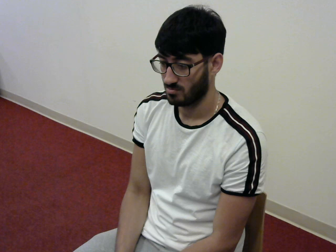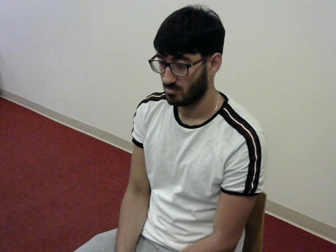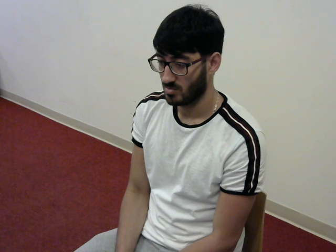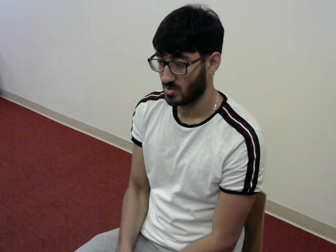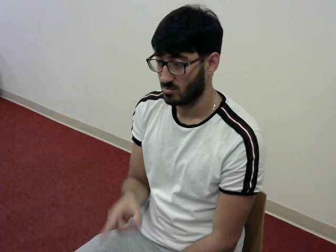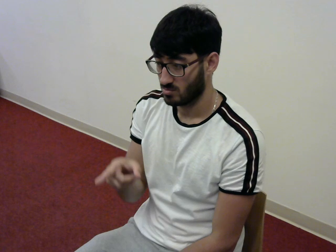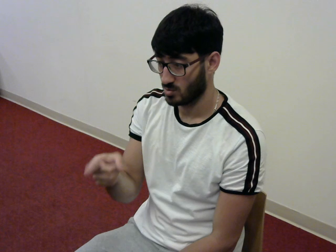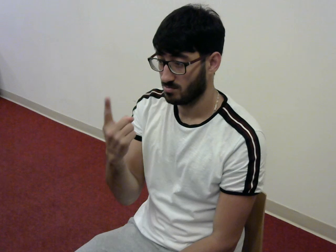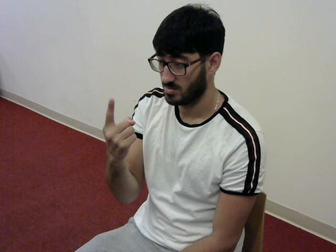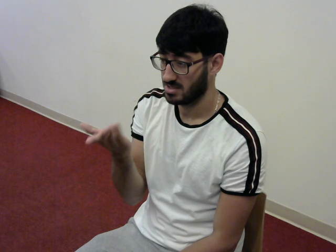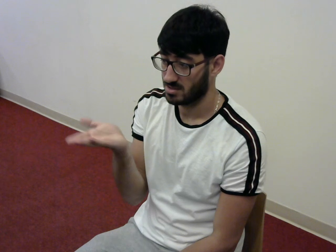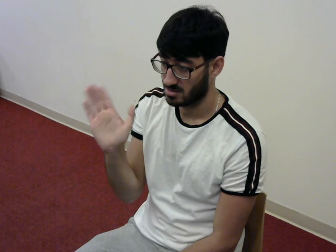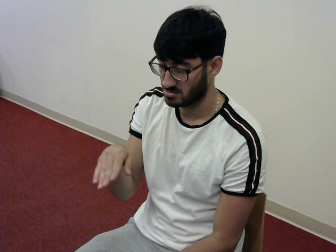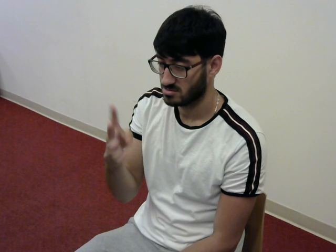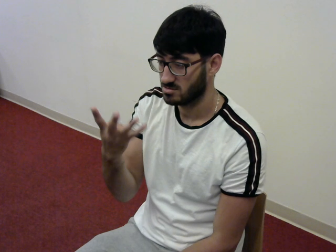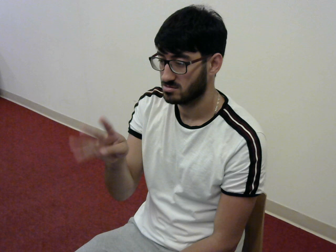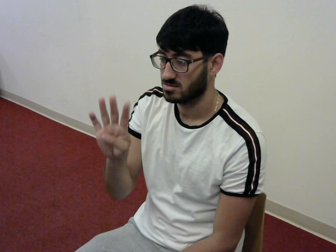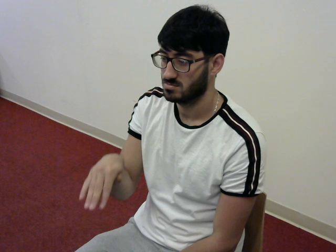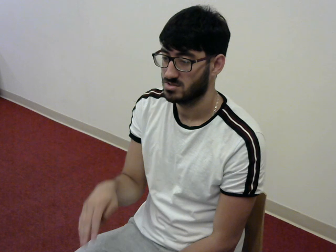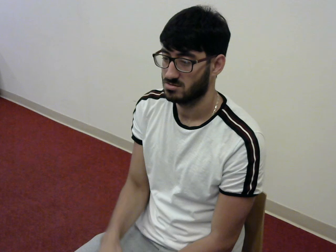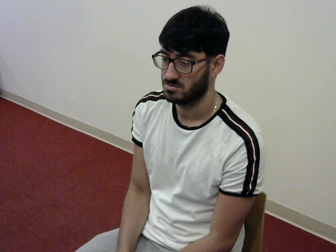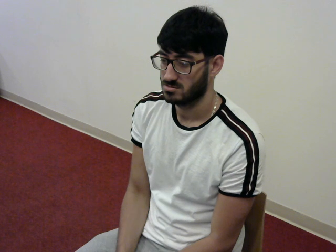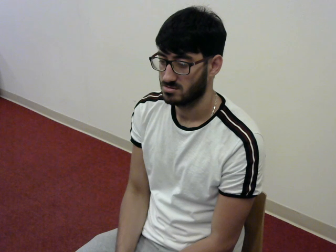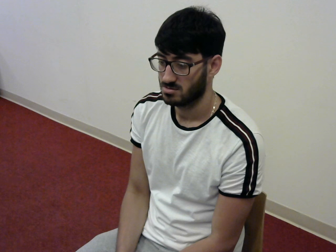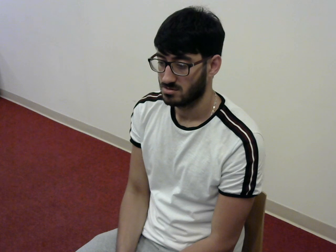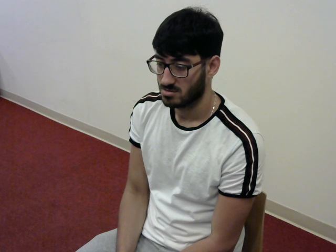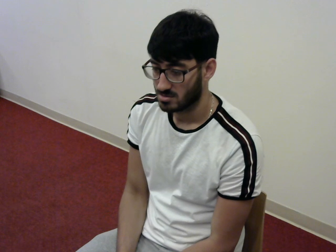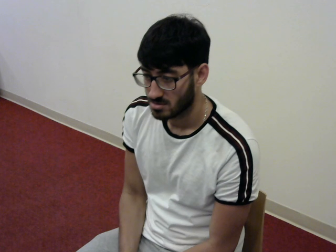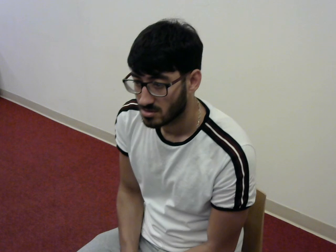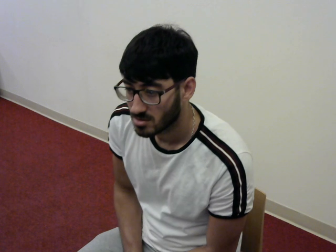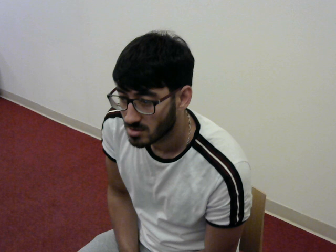Bunun bir dənəsi 40 qəpikdir